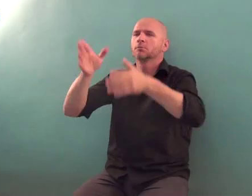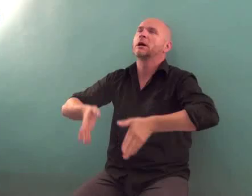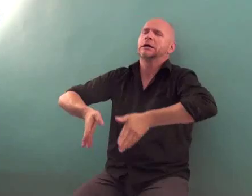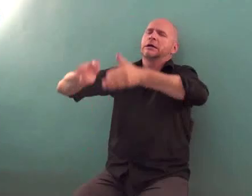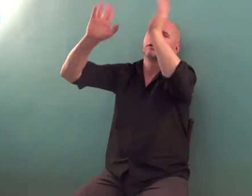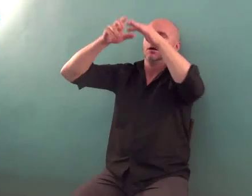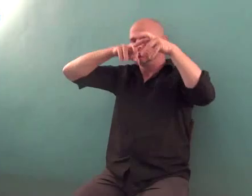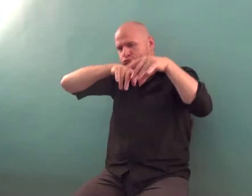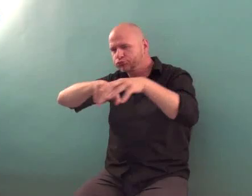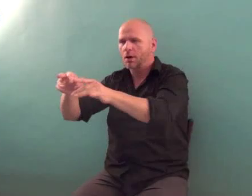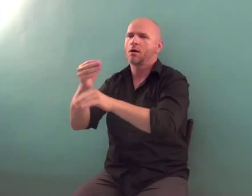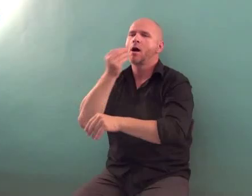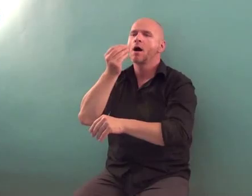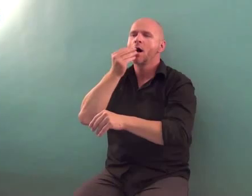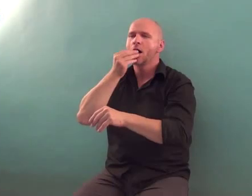Idą wszyscy na kolację.